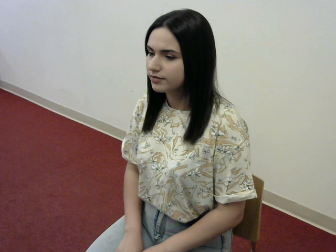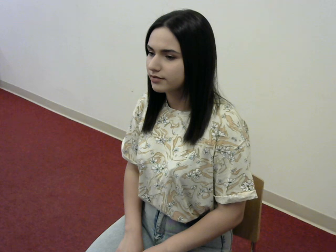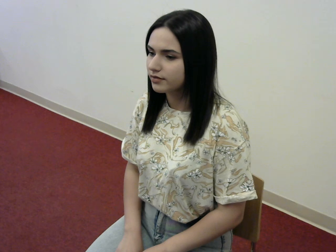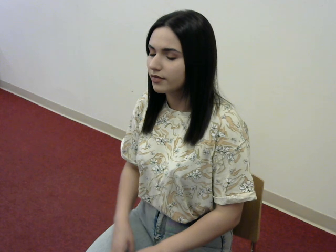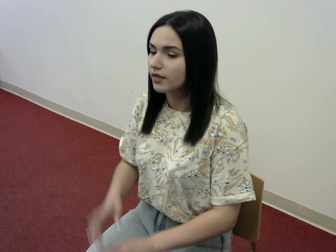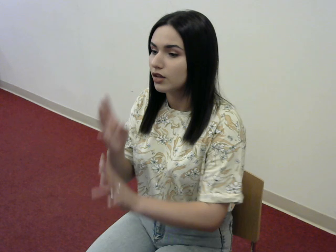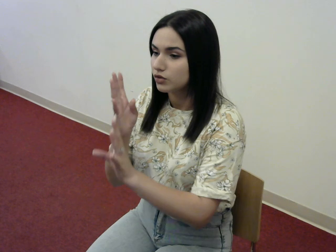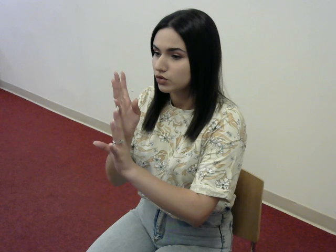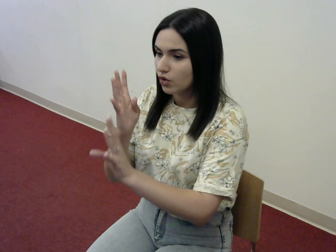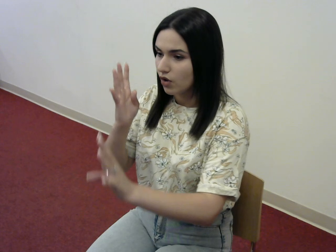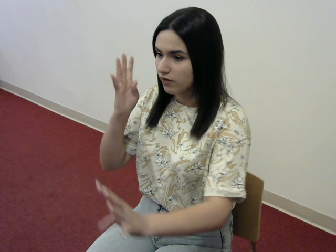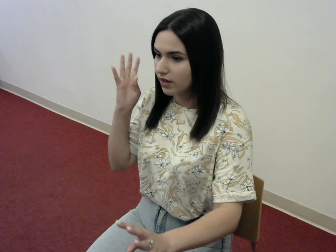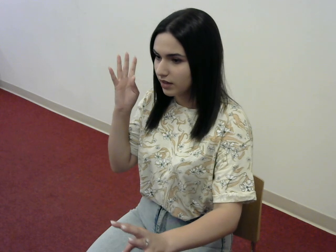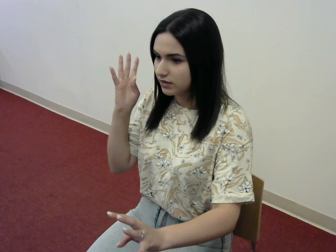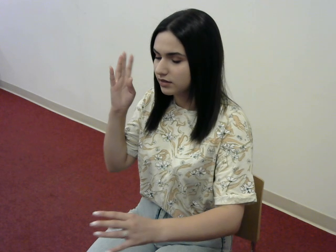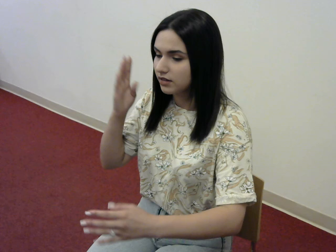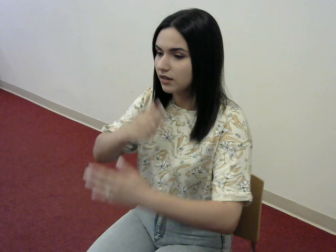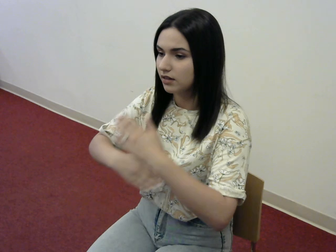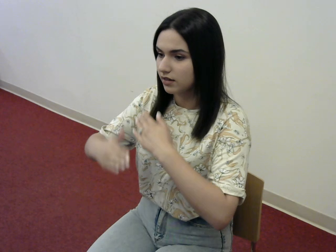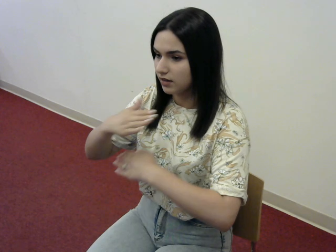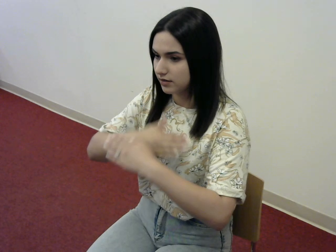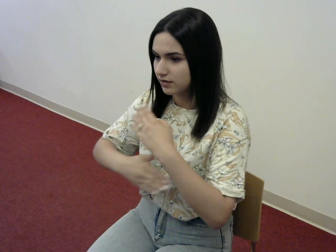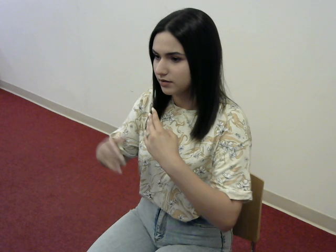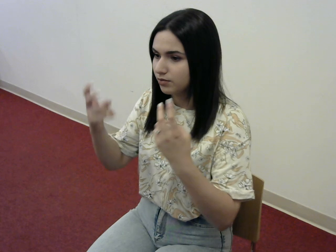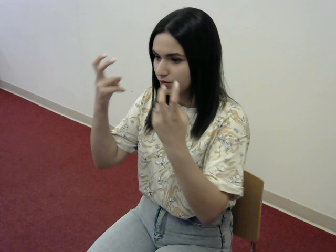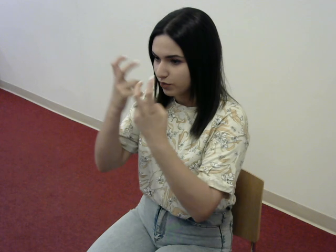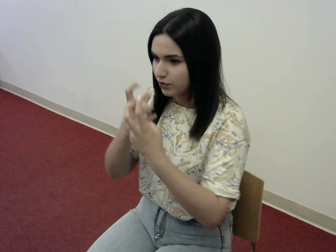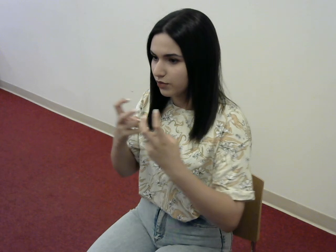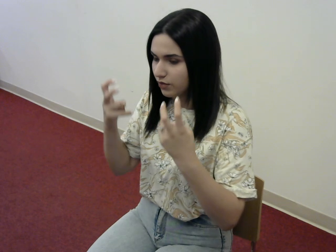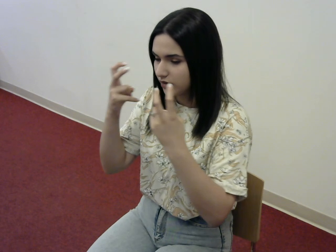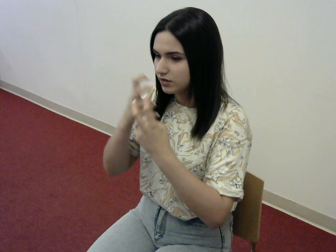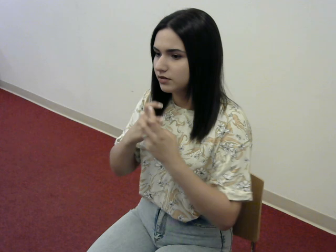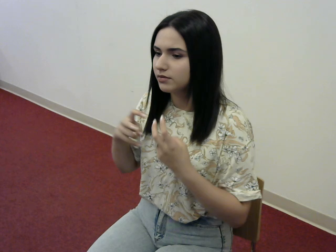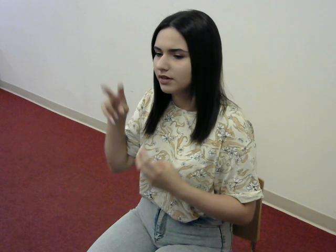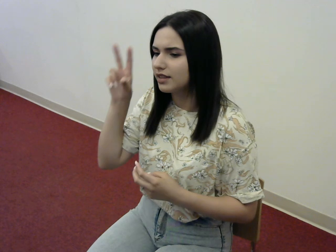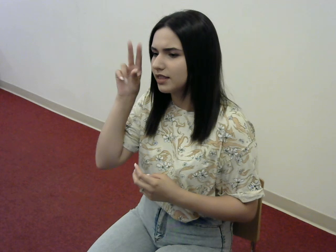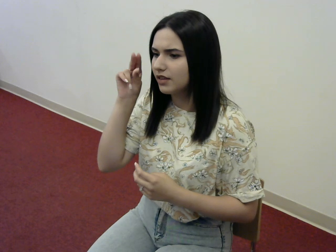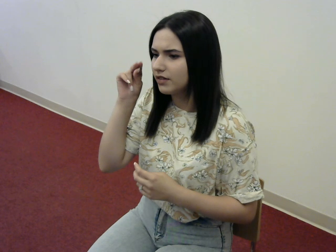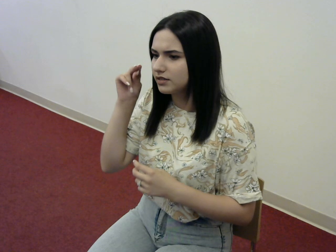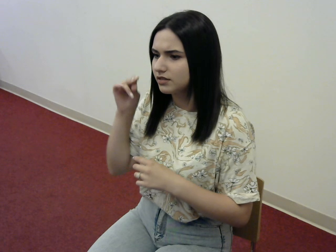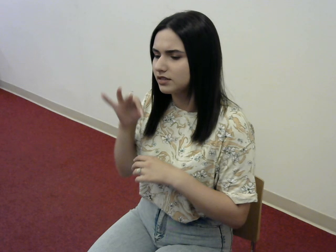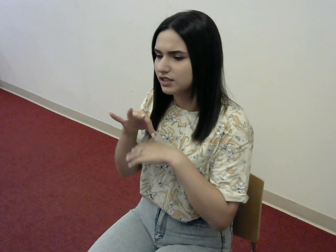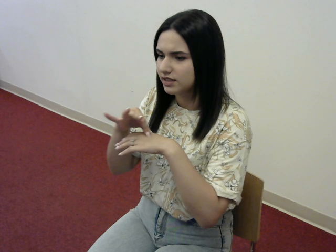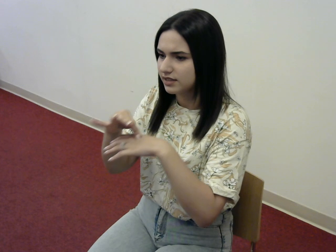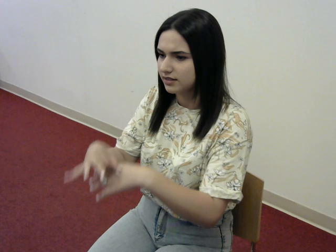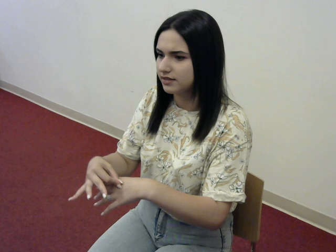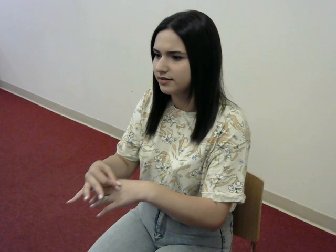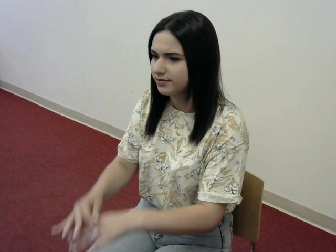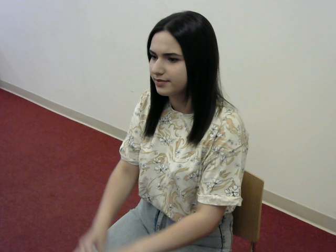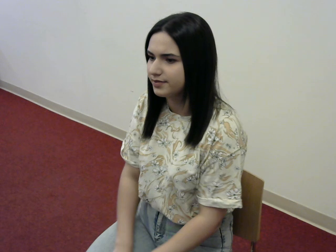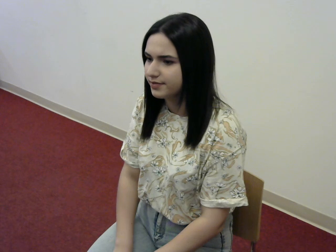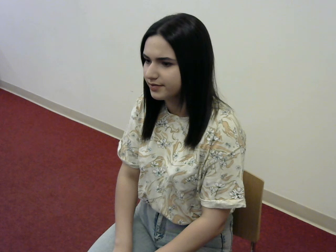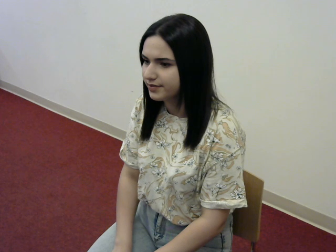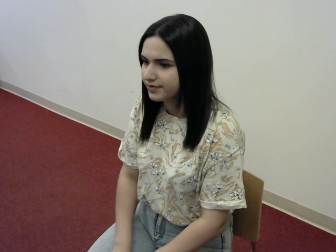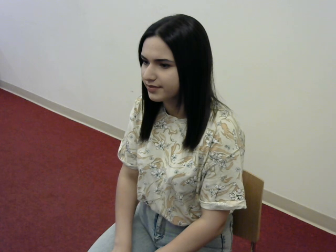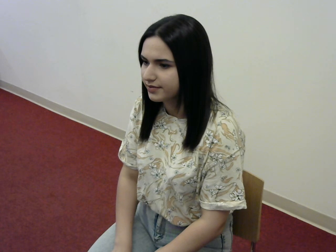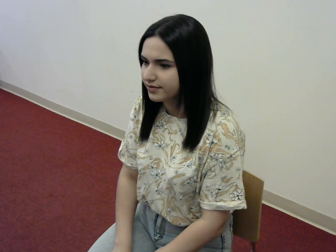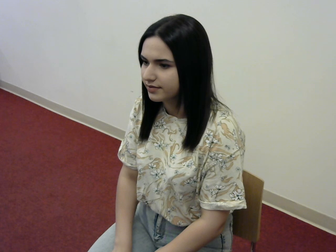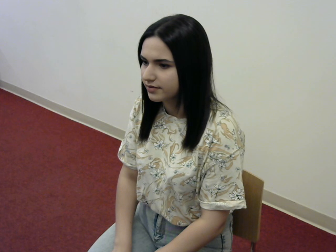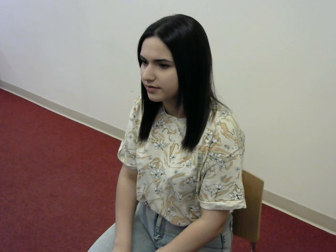Növbəti əlillik müayinəsi nə zaman keçiriləcək?